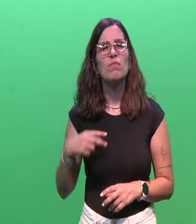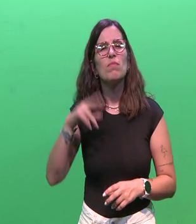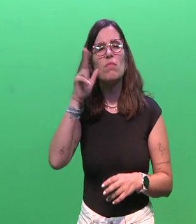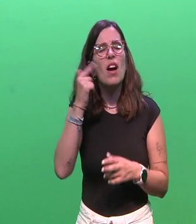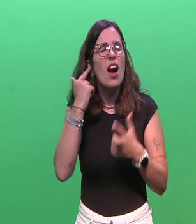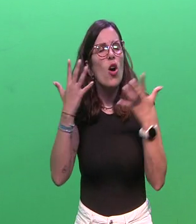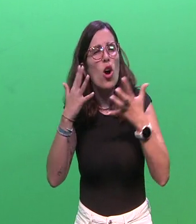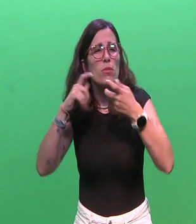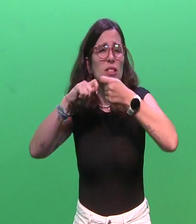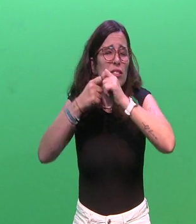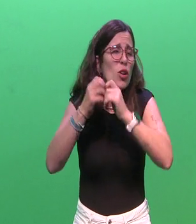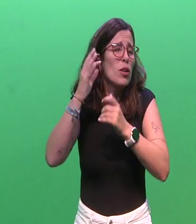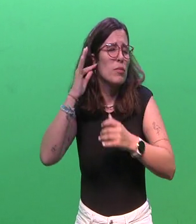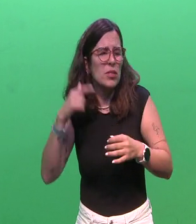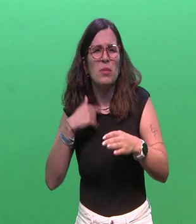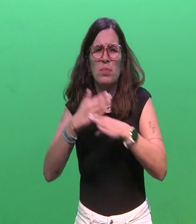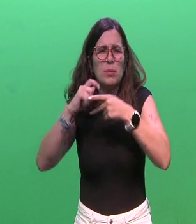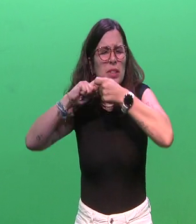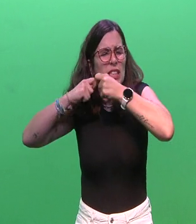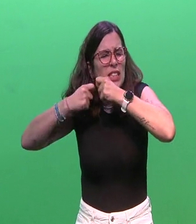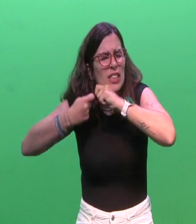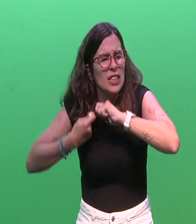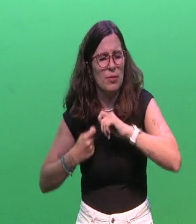Que si tinc dolor intens o si sento xiulets? El dolor és sempre intens.